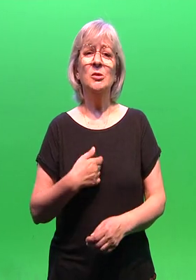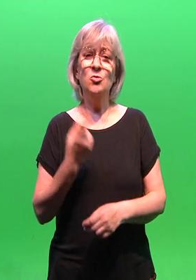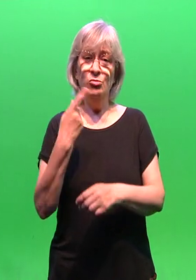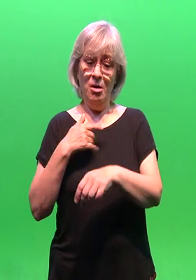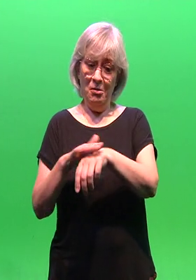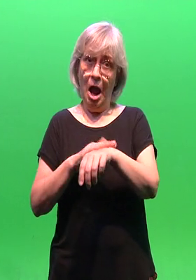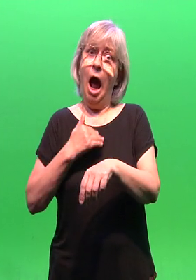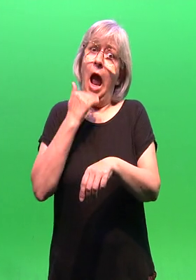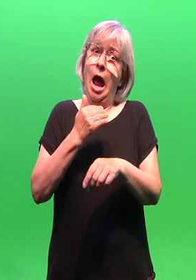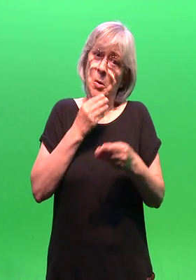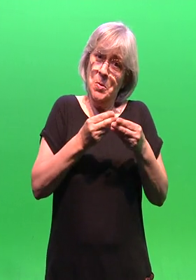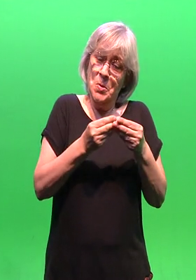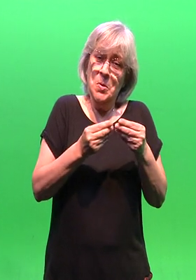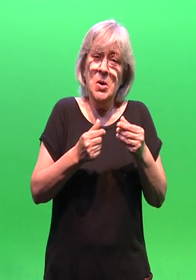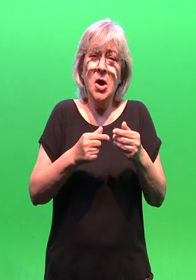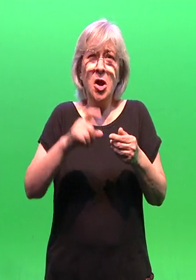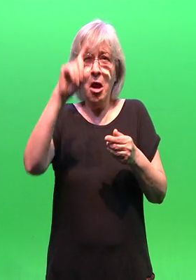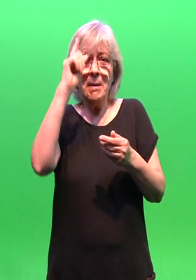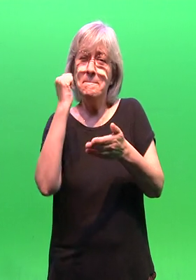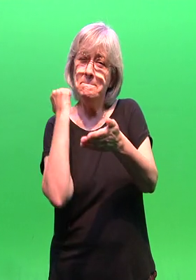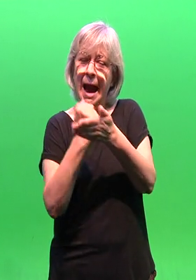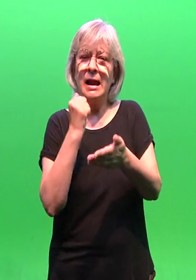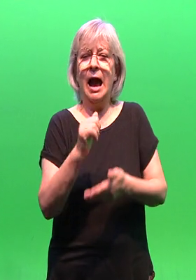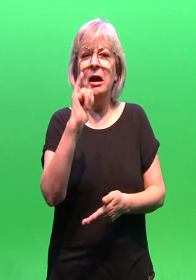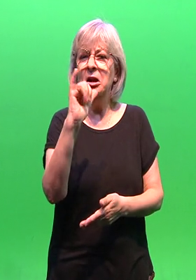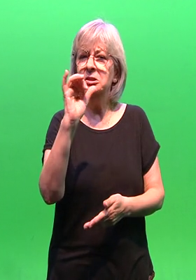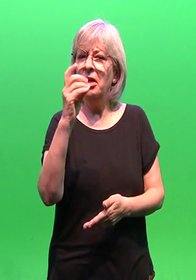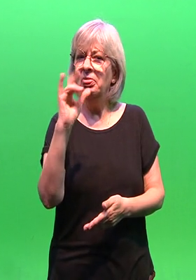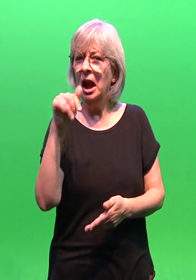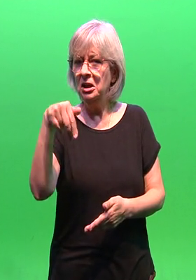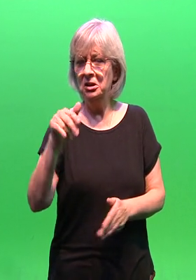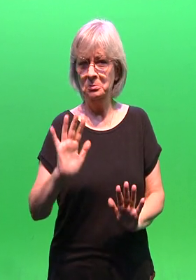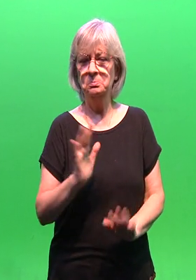Em poso una pomada i em despareix una mica la taca, la pomada és d'una marca que es diu isdin.